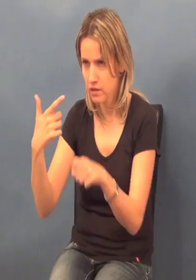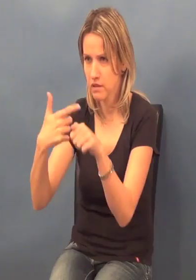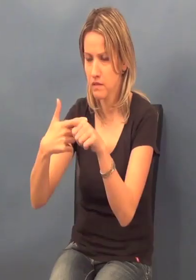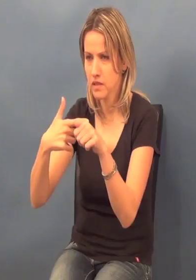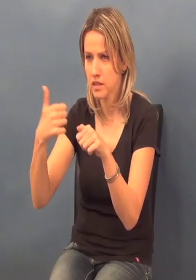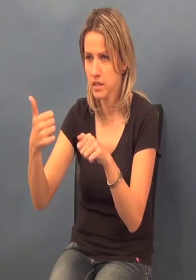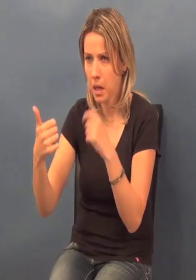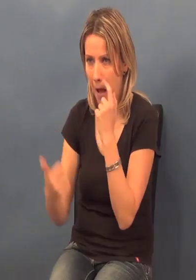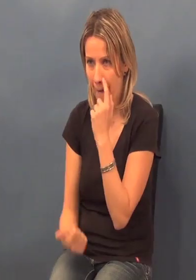Dwudziesty pierwszy.